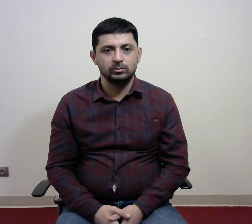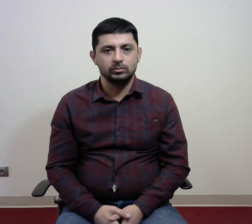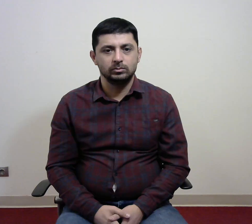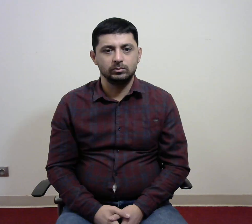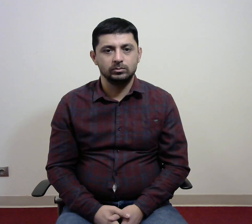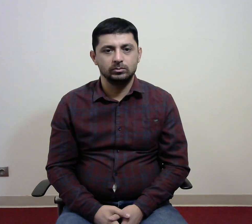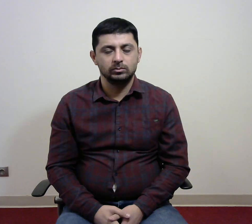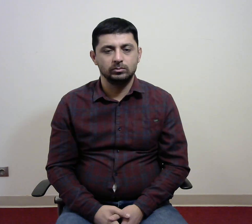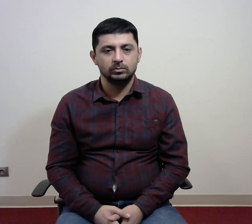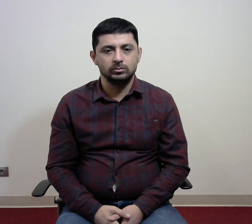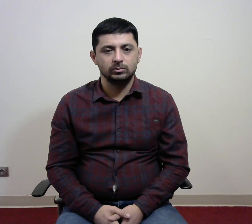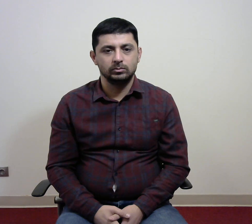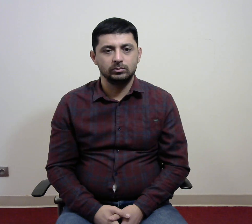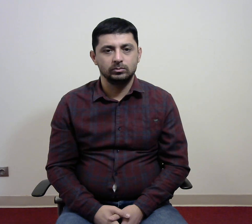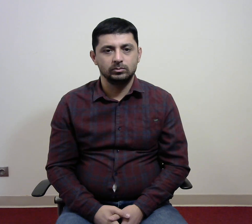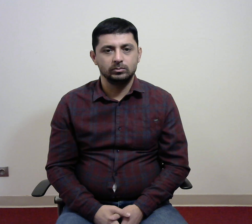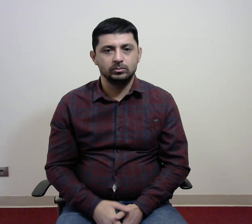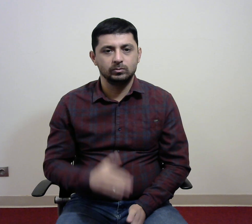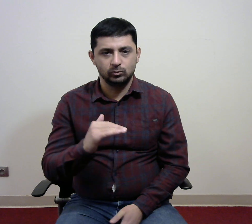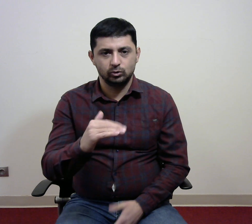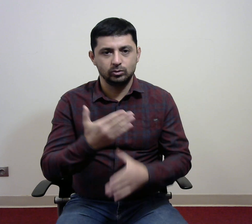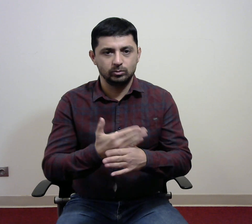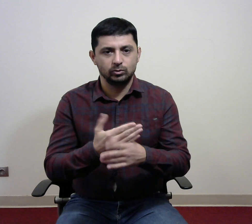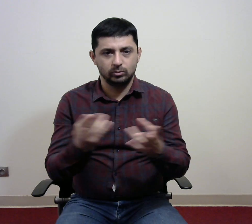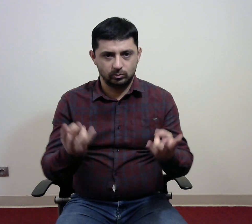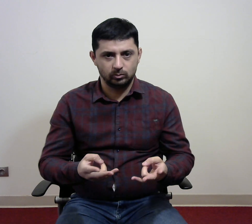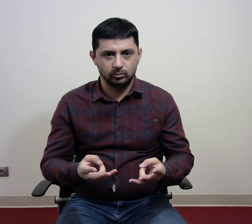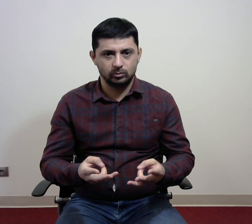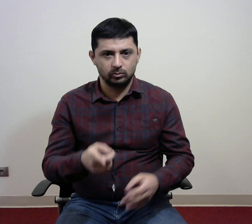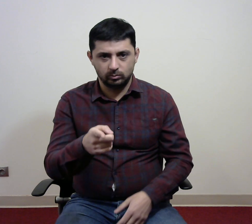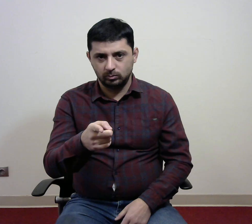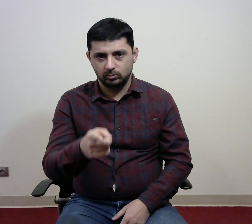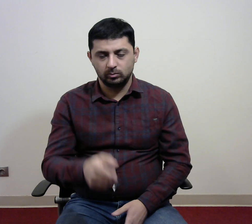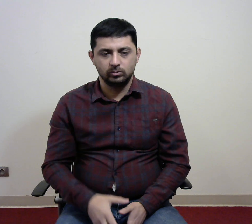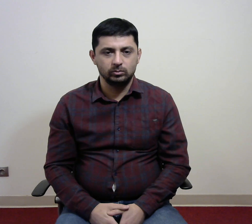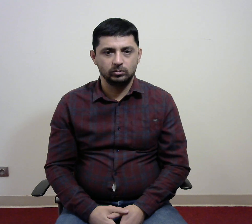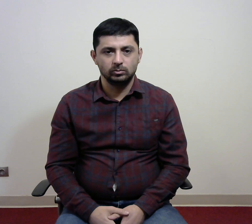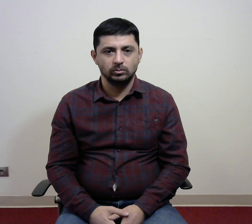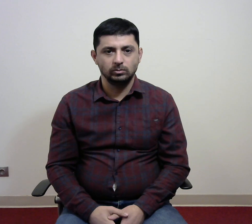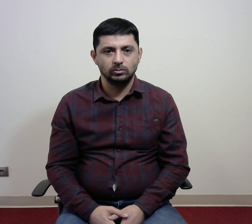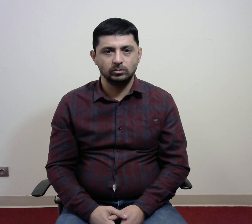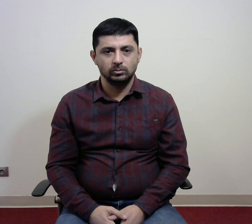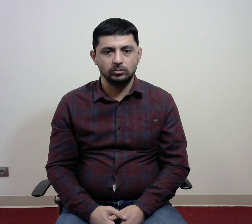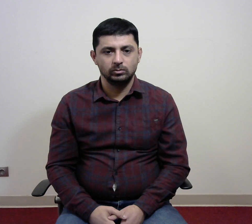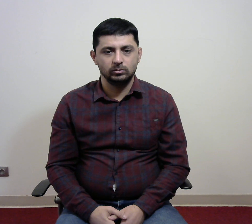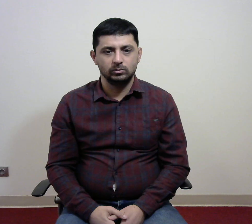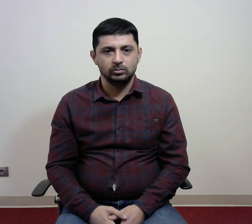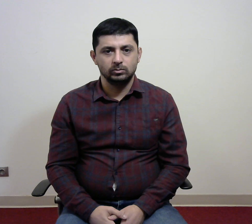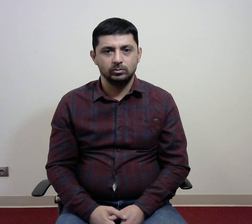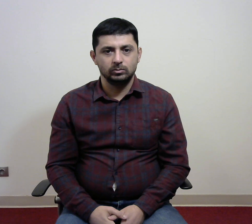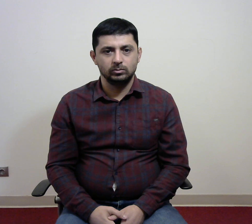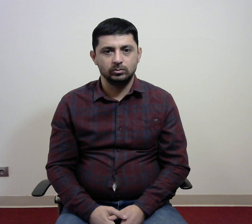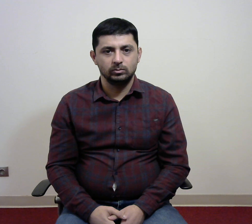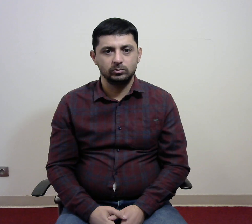Sizə kömək lazımdır mı?